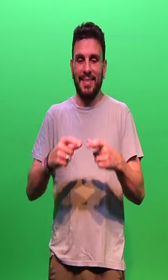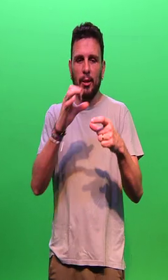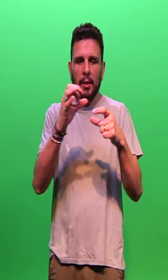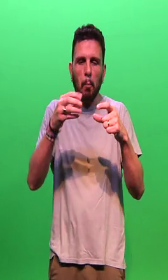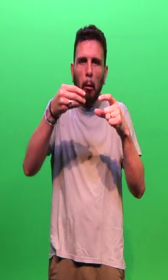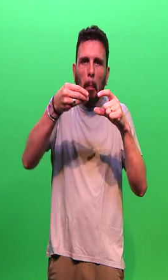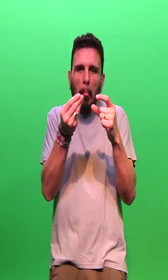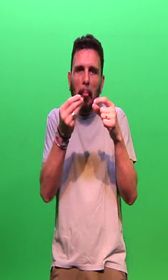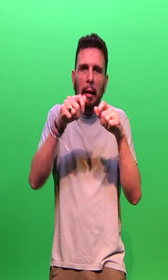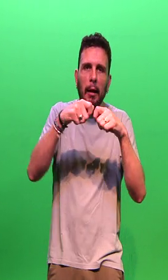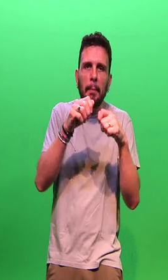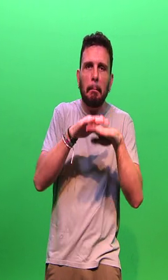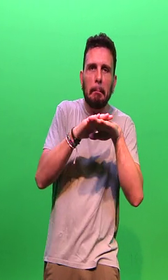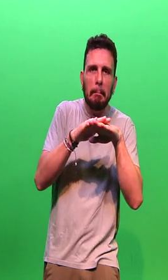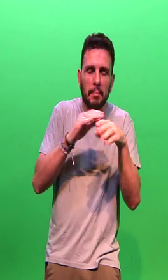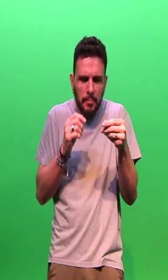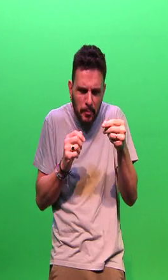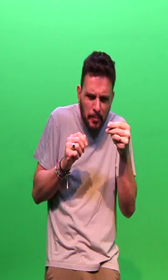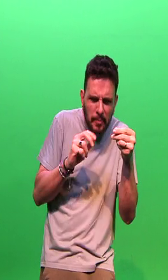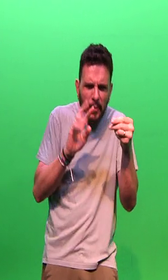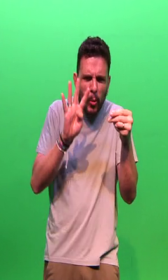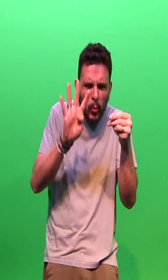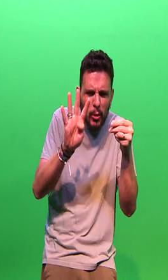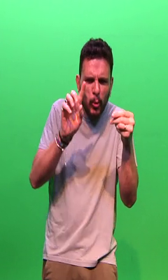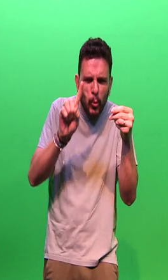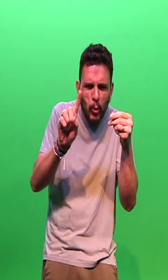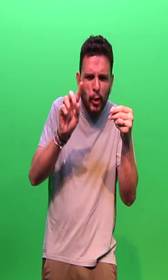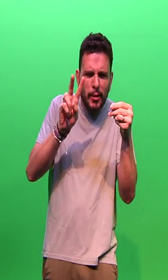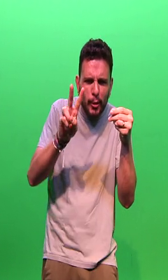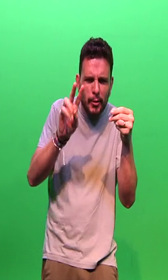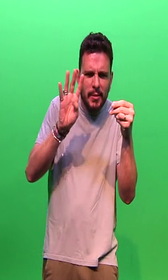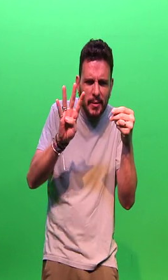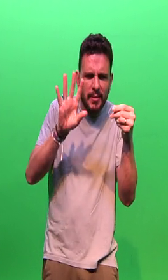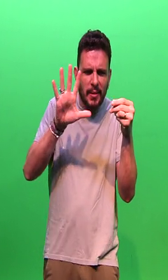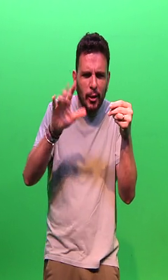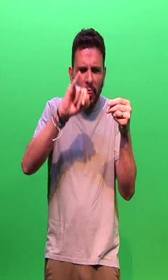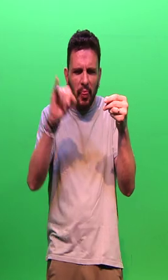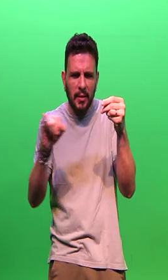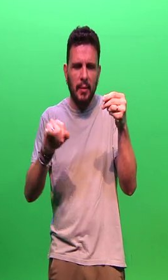Tinc la targeta de la Seguretat Social una mica trencada, perdona. És el quatre u dos quatre cinc, zeta.